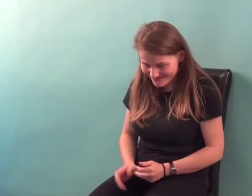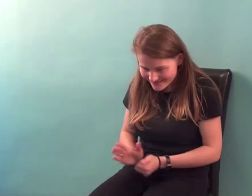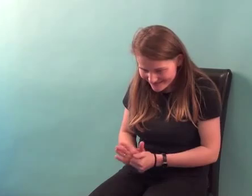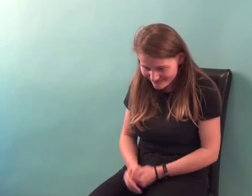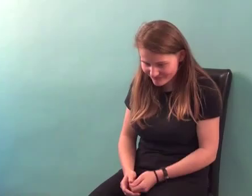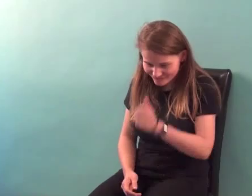Nie mogę.